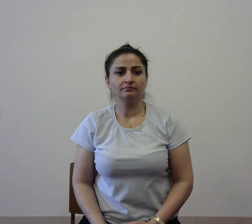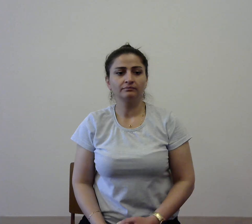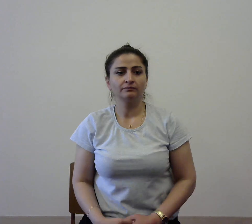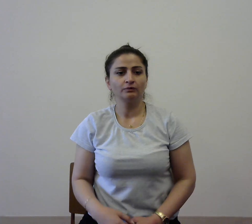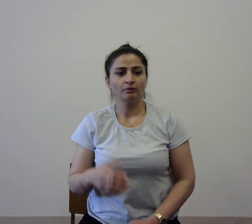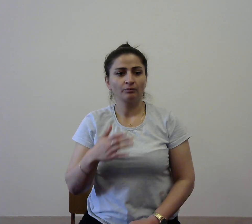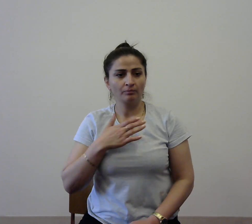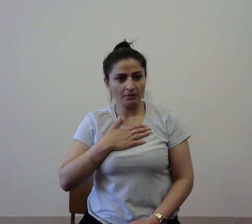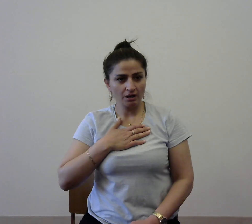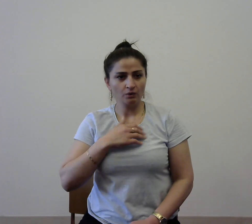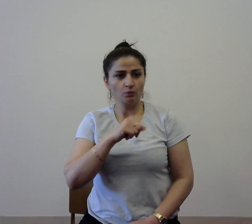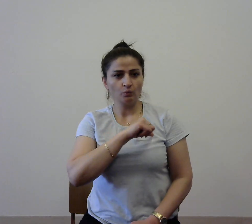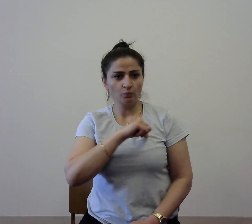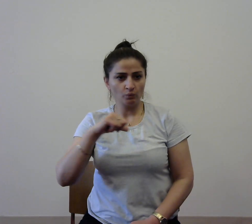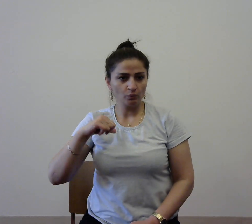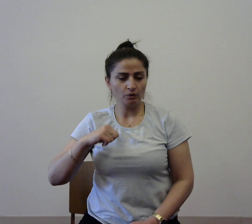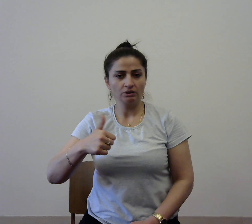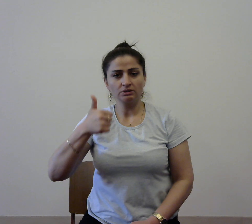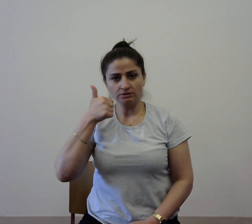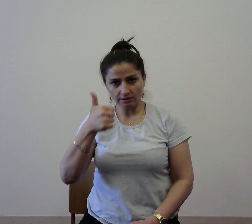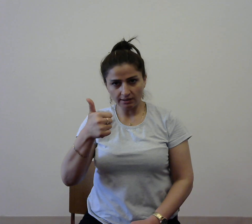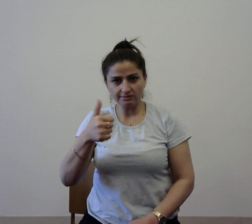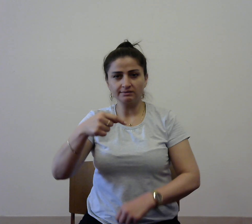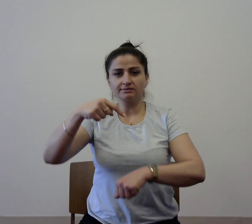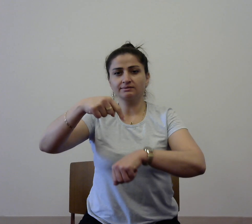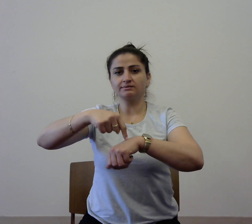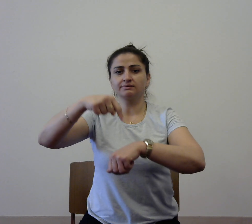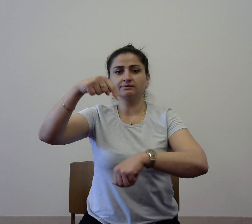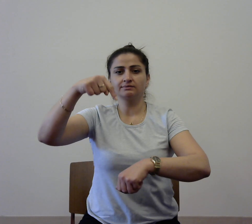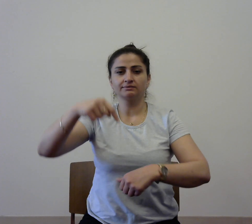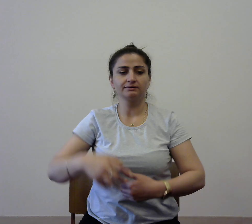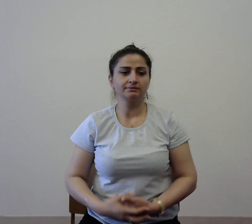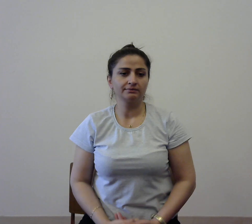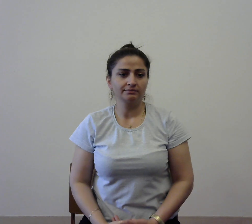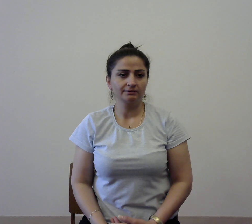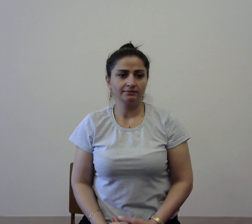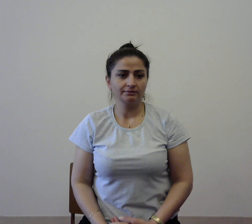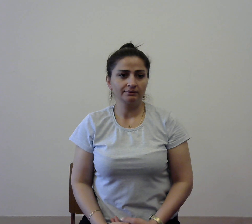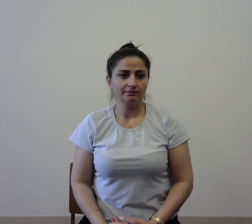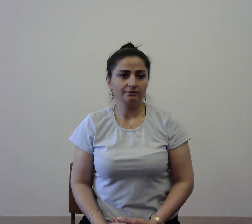Mən özümü yaxşı hiss edirəm